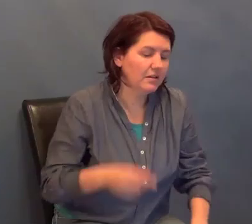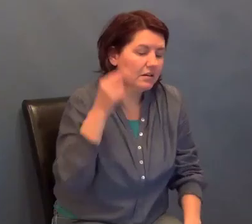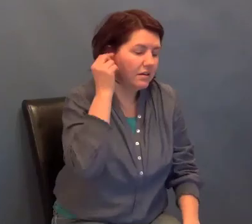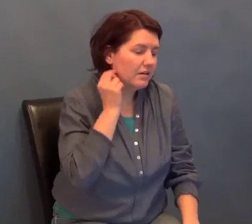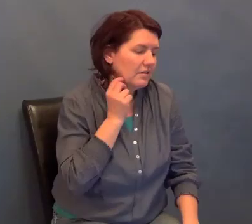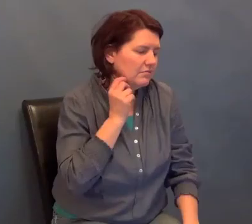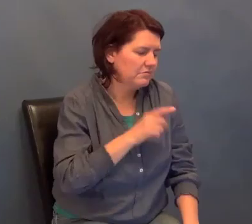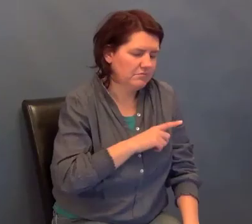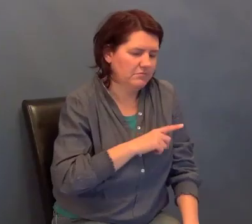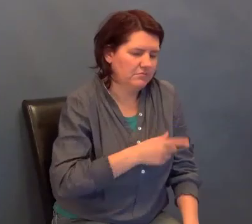A kask z paskiem? Też.